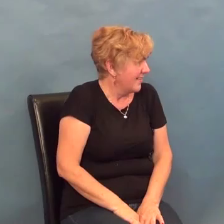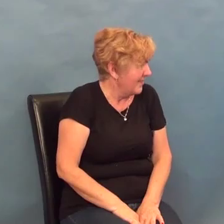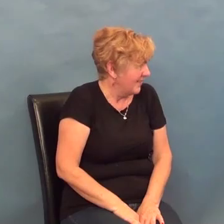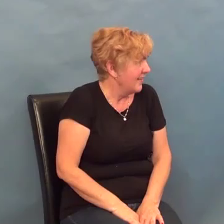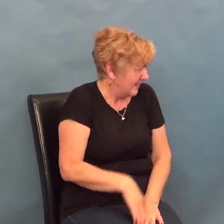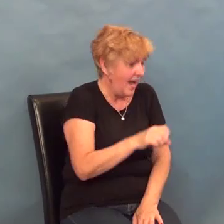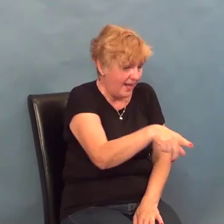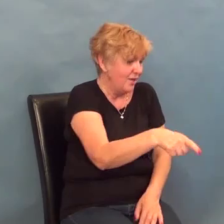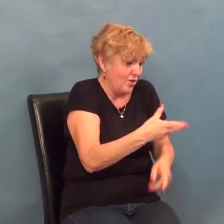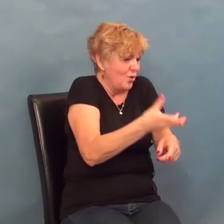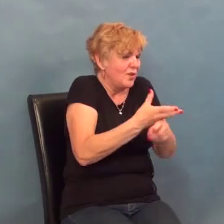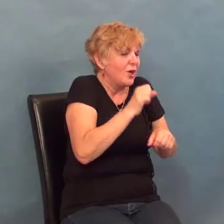Tak, to już stary rok.